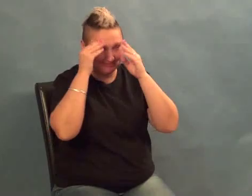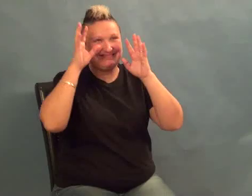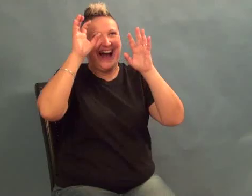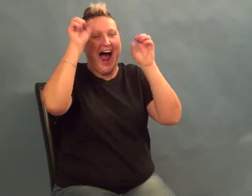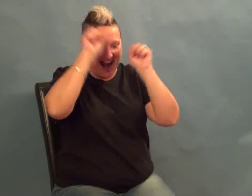Alarm...